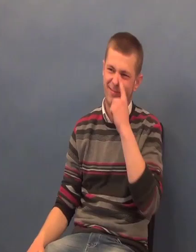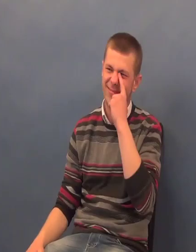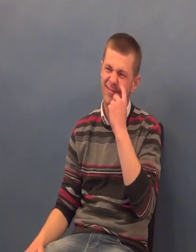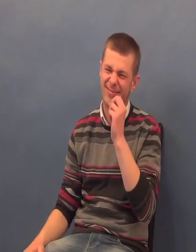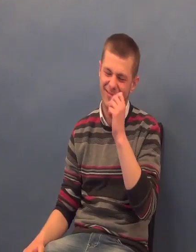Tak, tak.